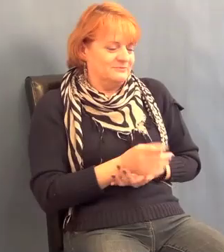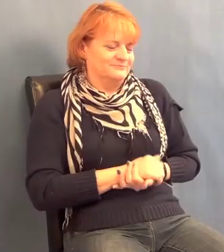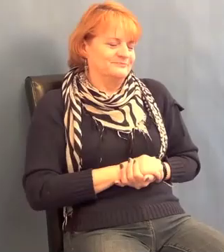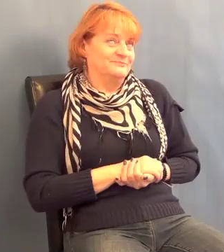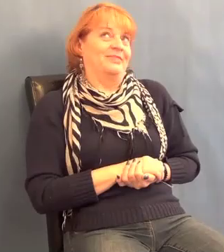Dobrze.